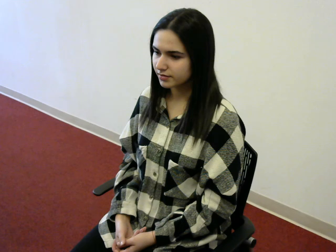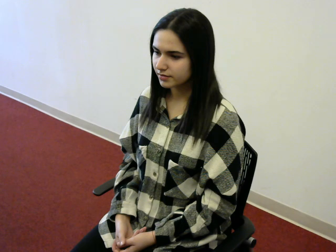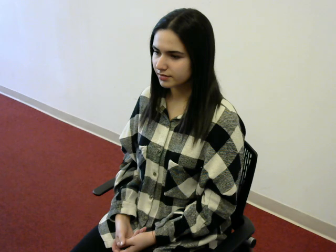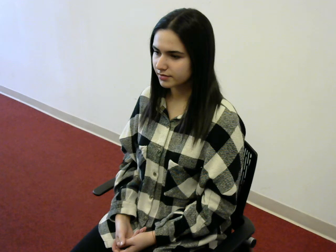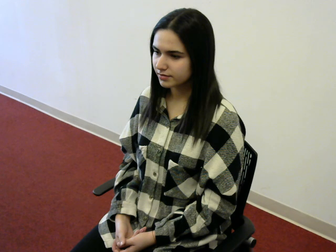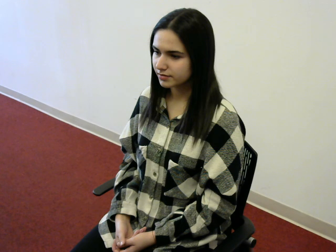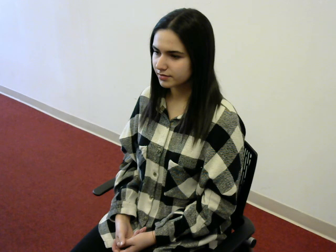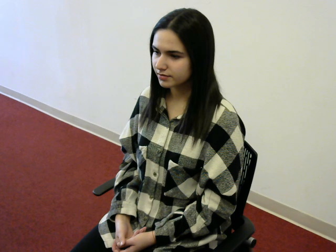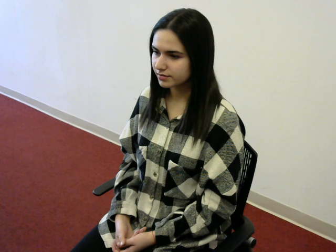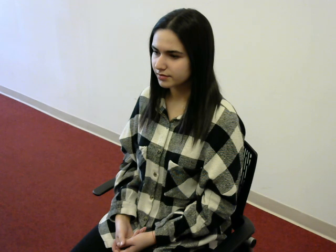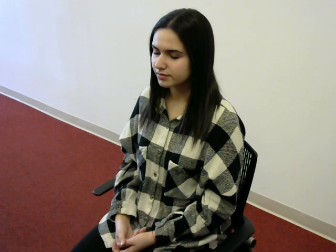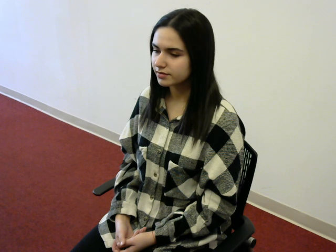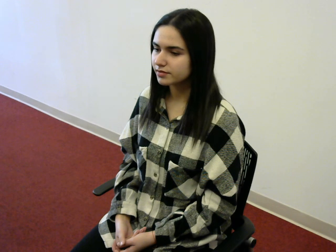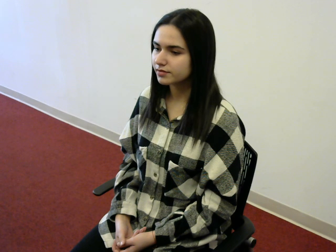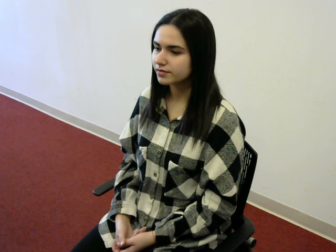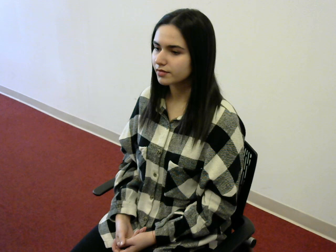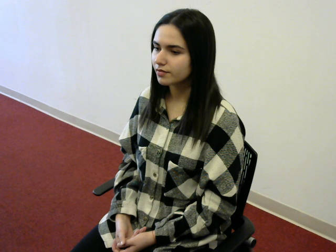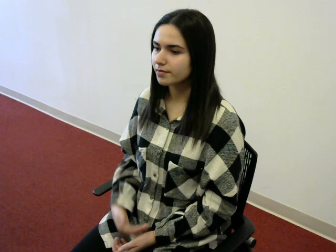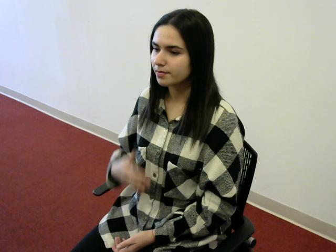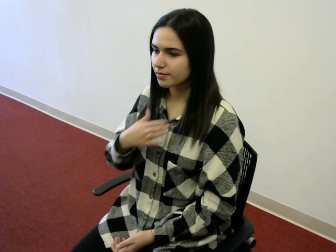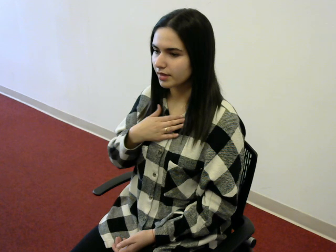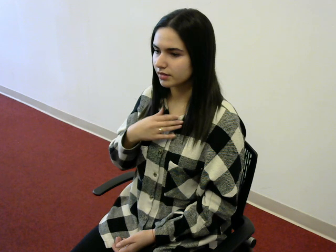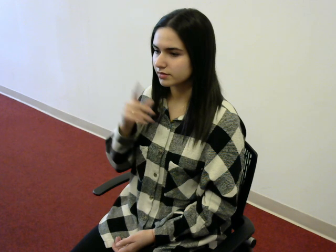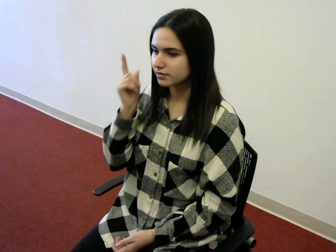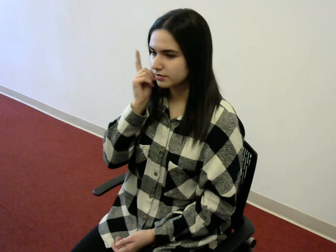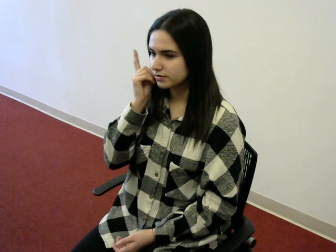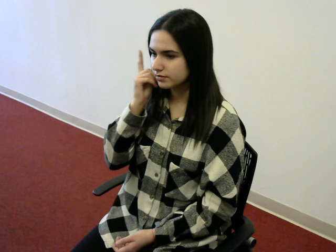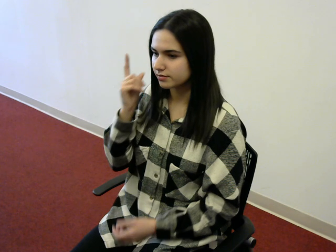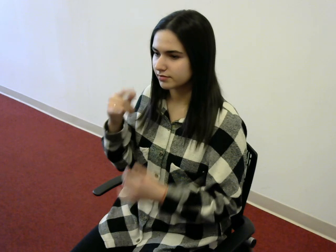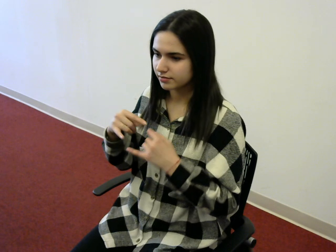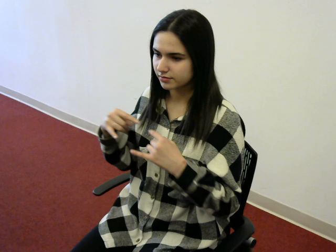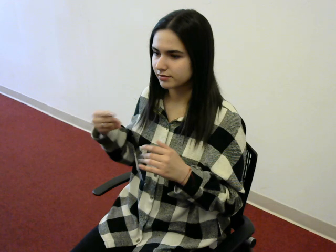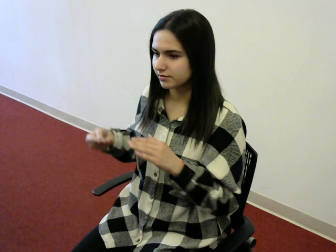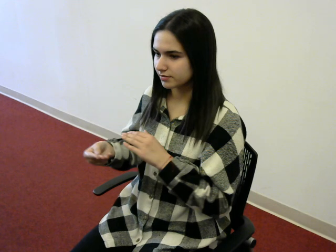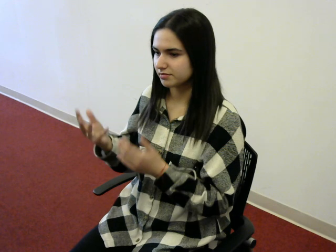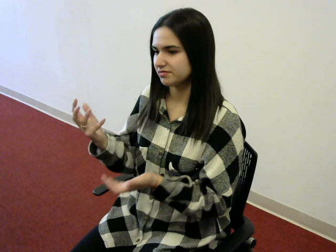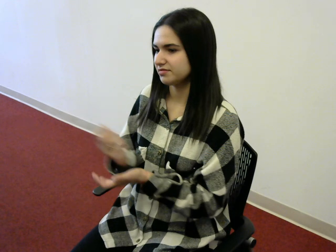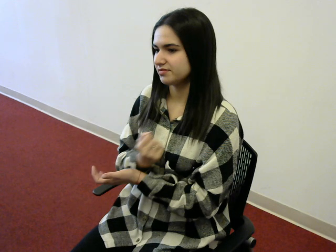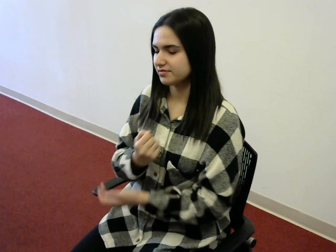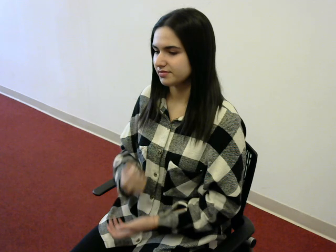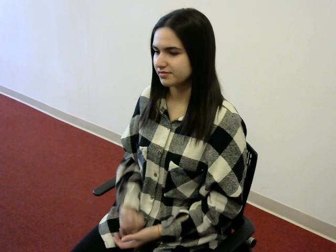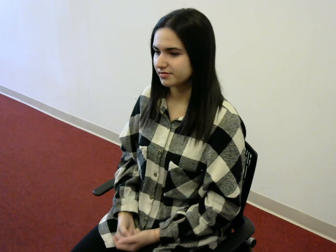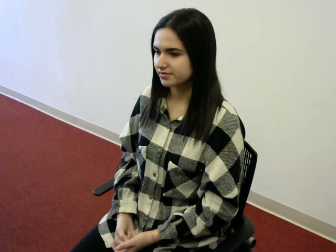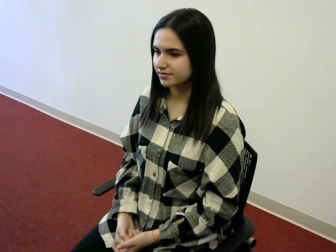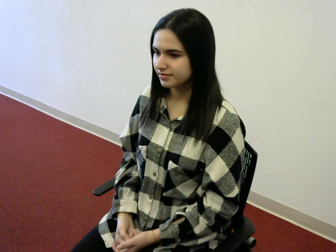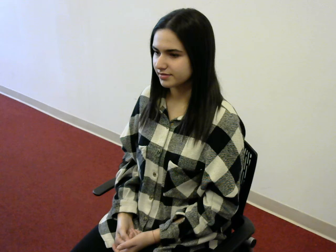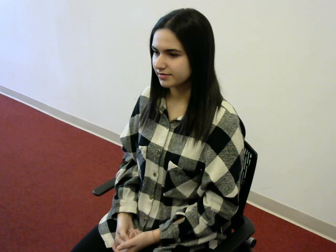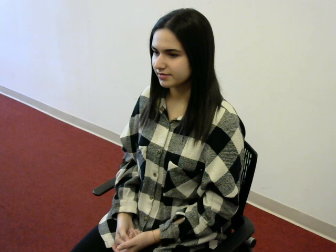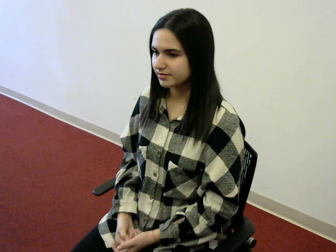Mən telefonumu stolun altından tapdım